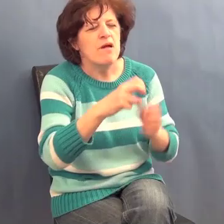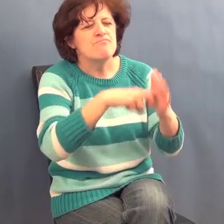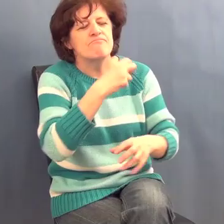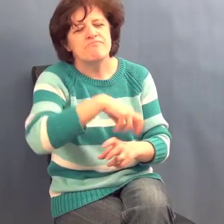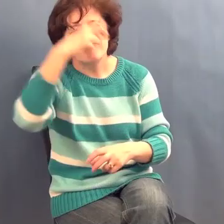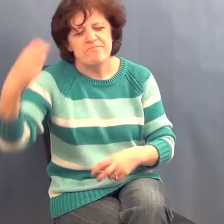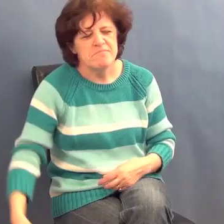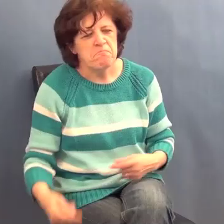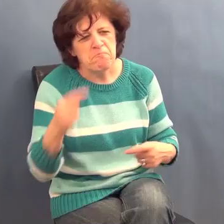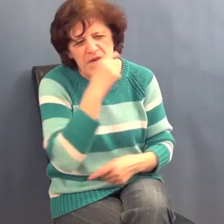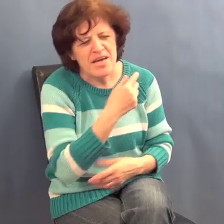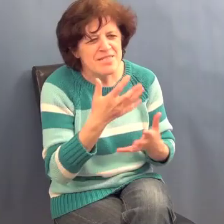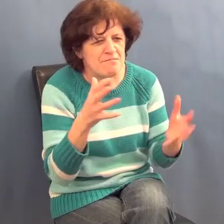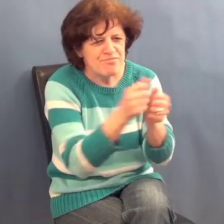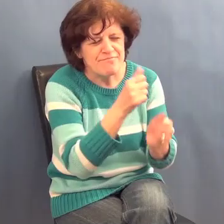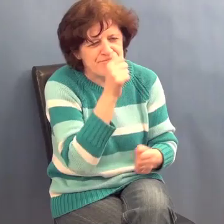Kot chciał złapać kurczaka, ale się nie udało.